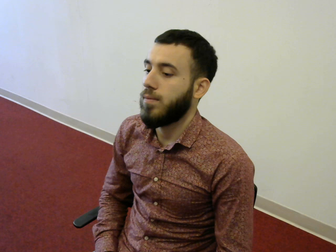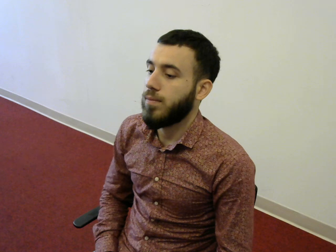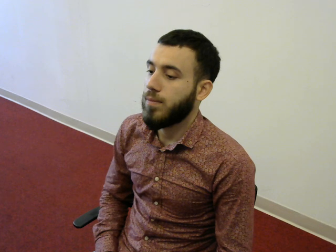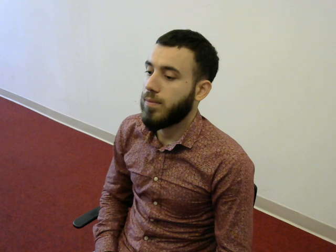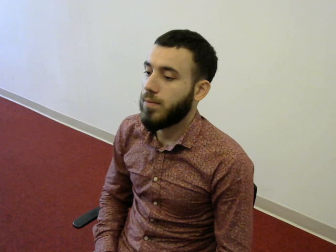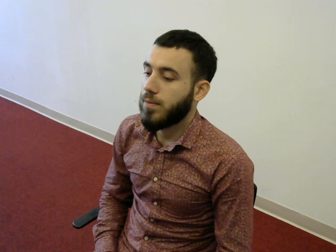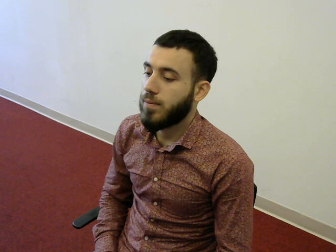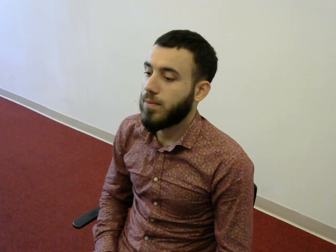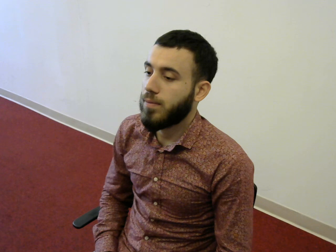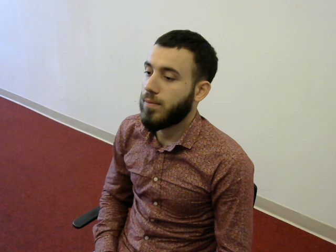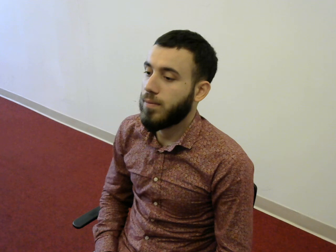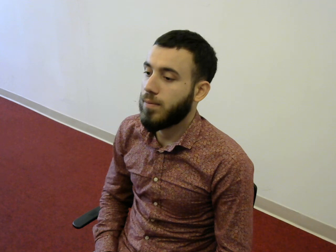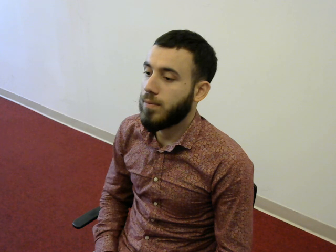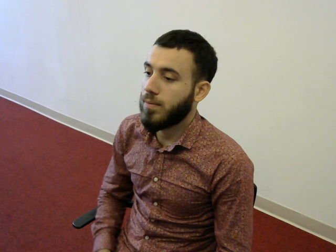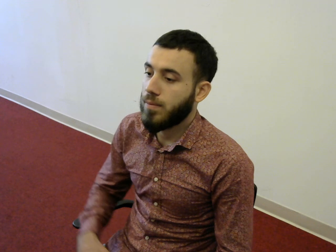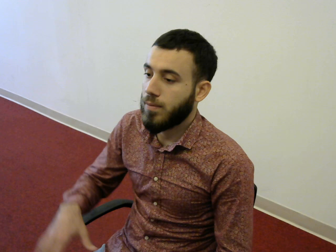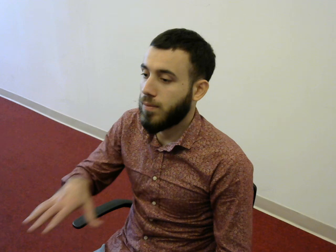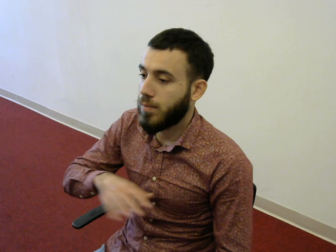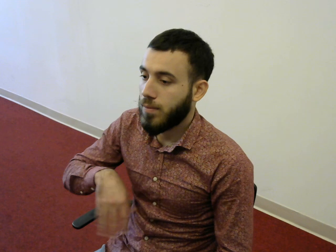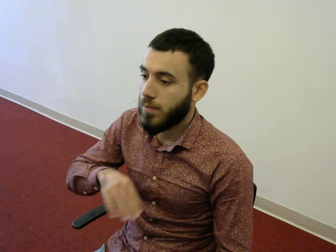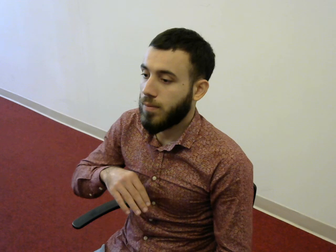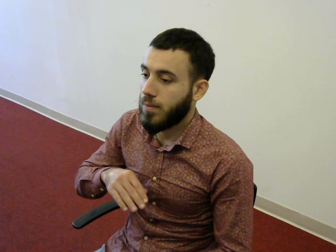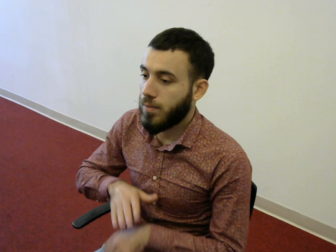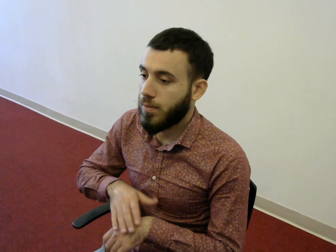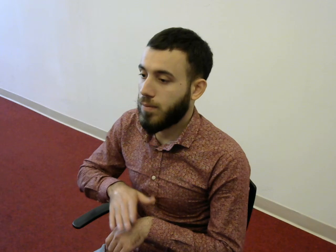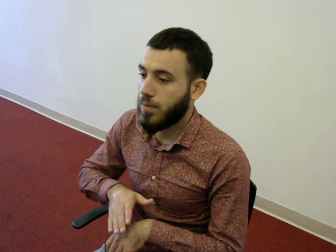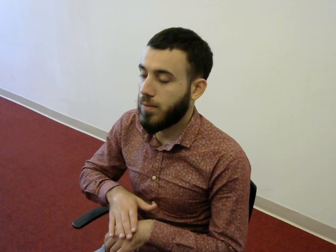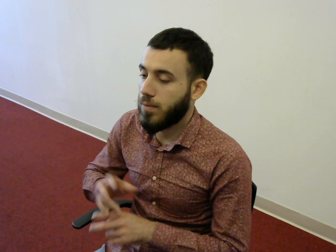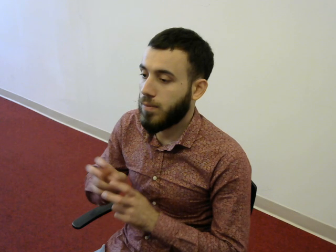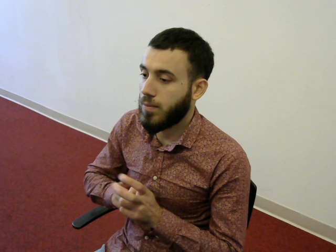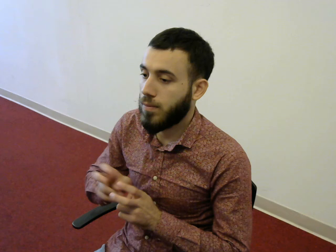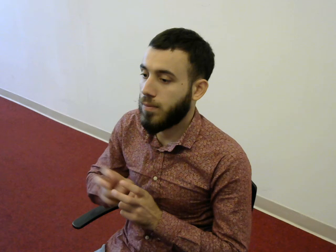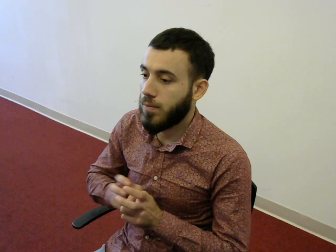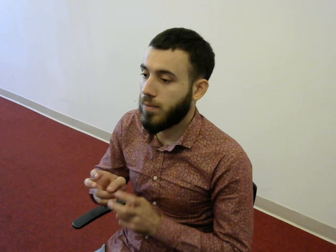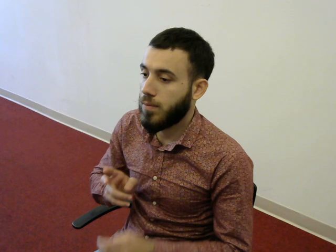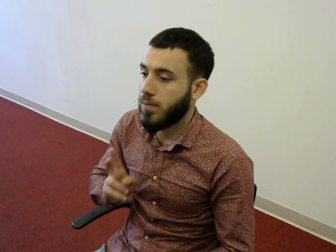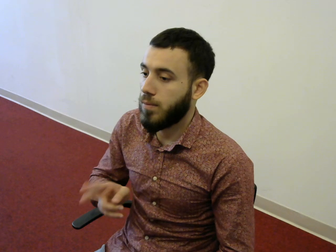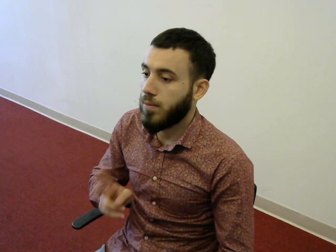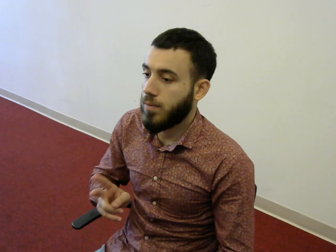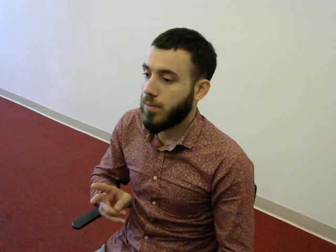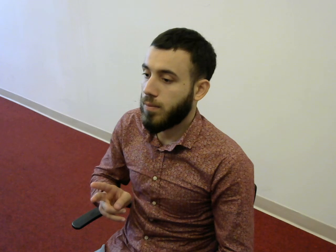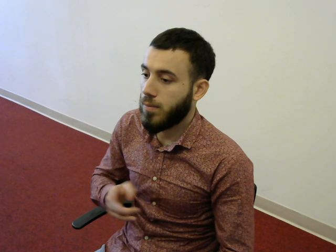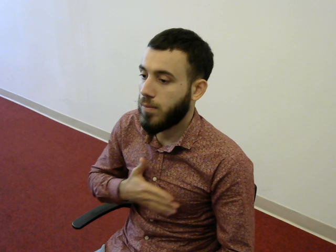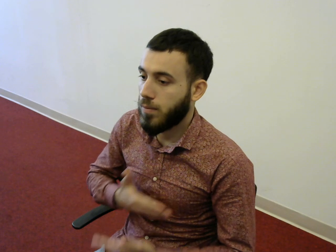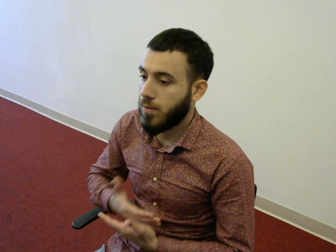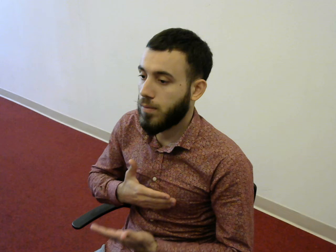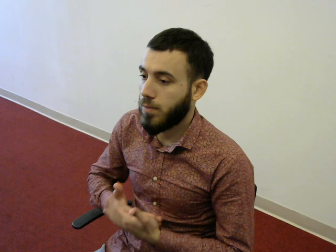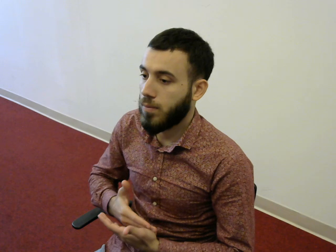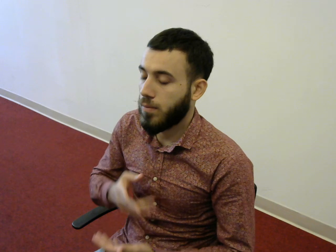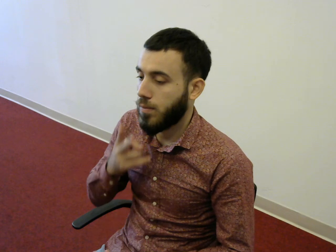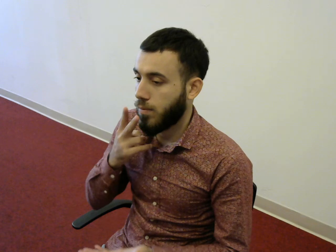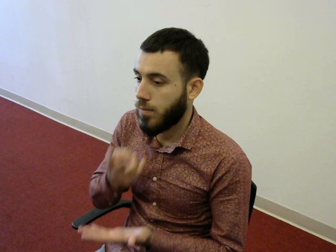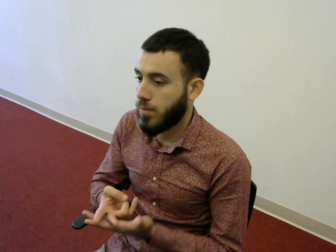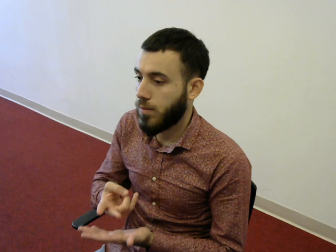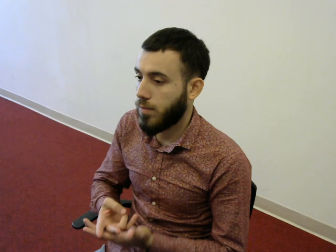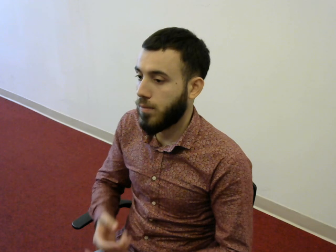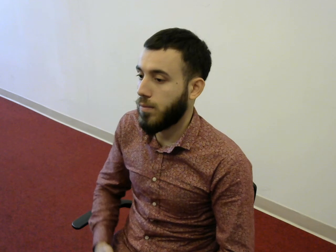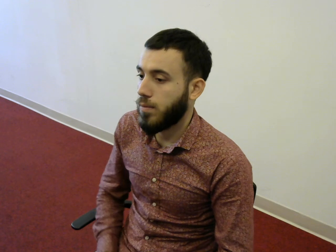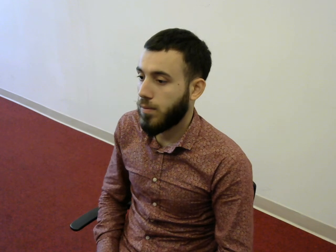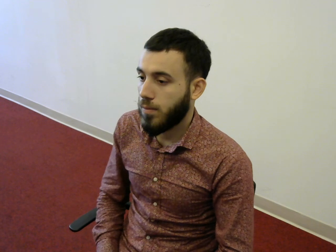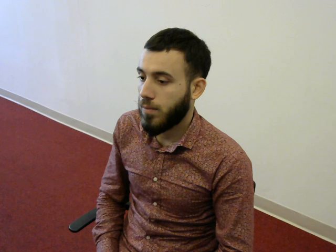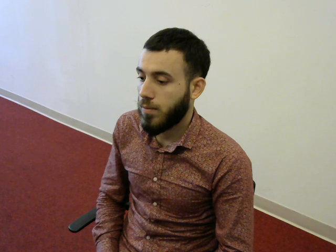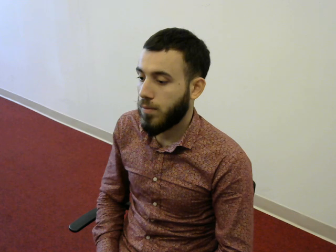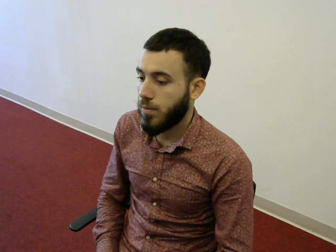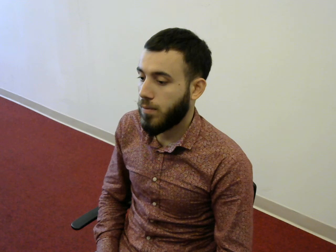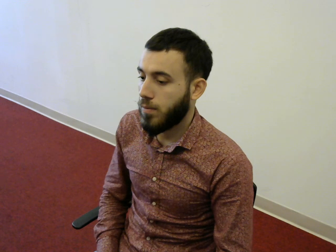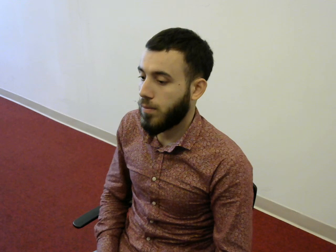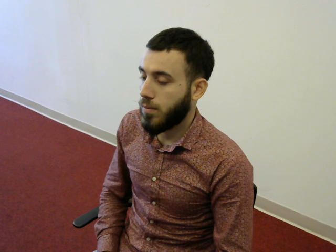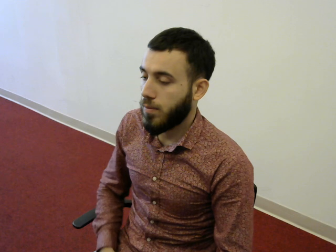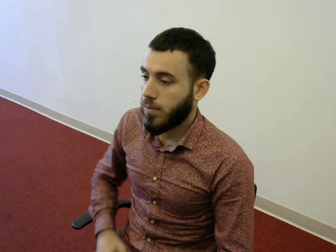Biz özəl şirkət kimi fəaliyyət göstəririk